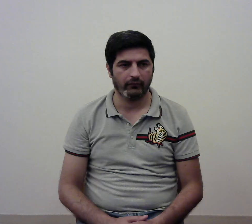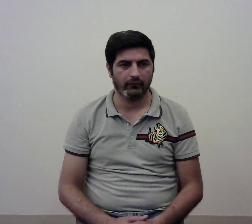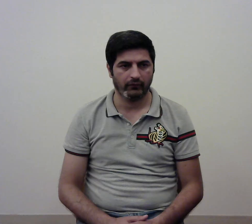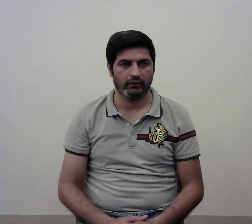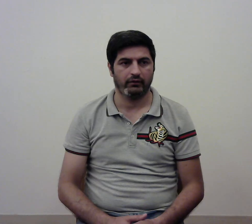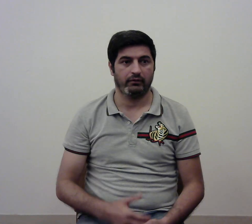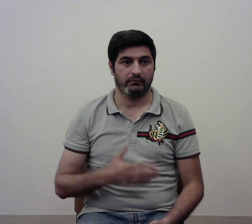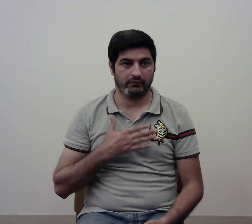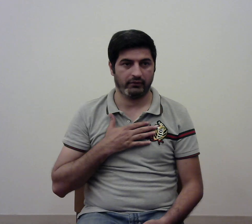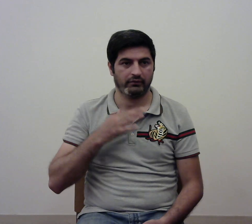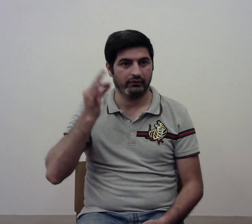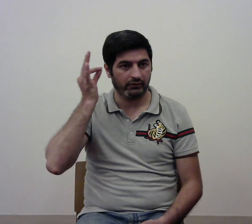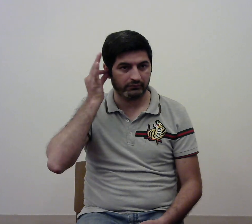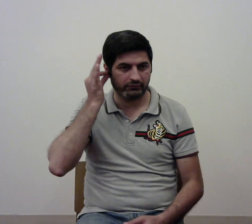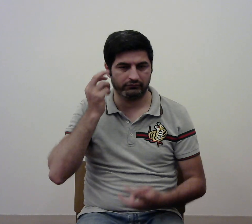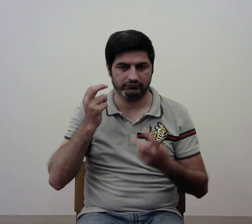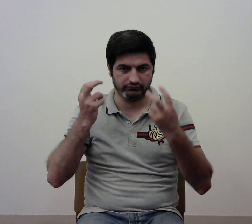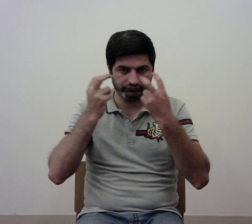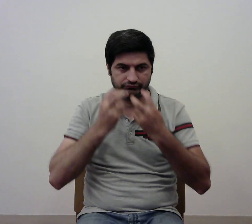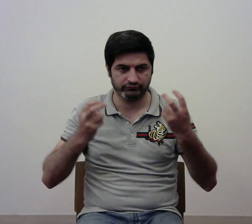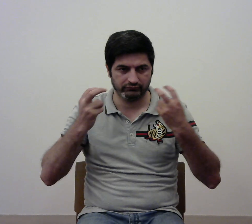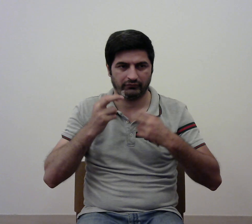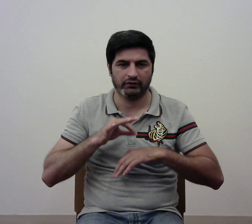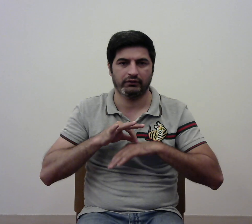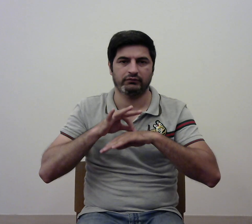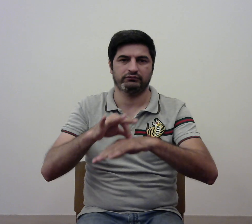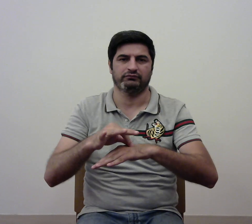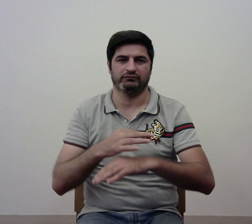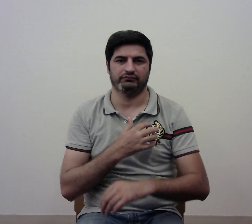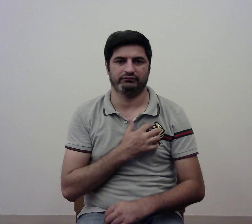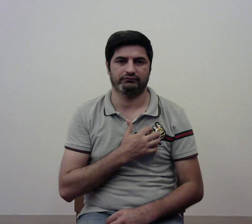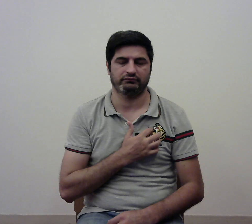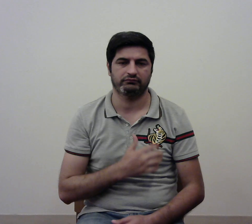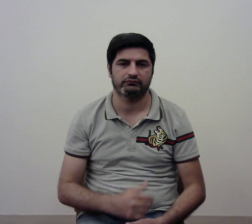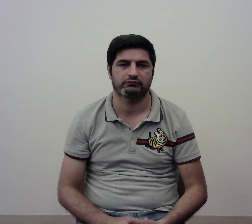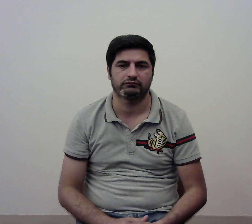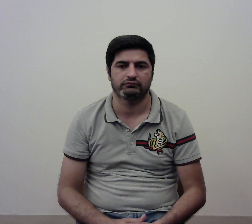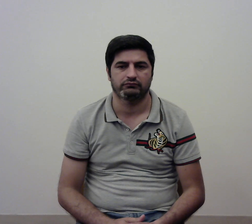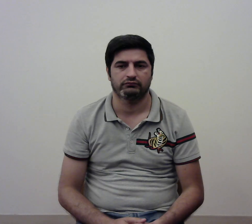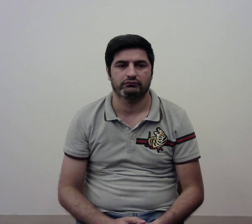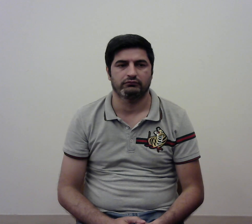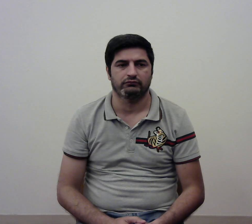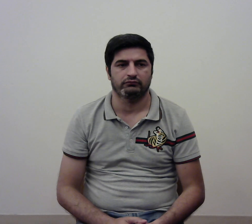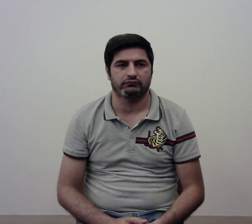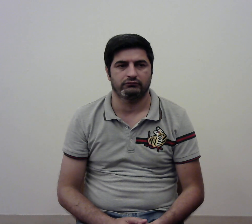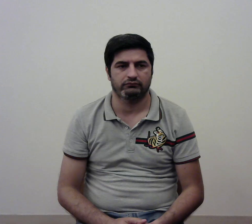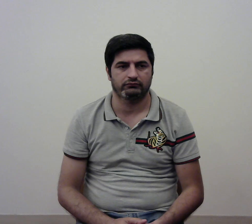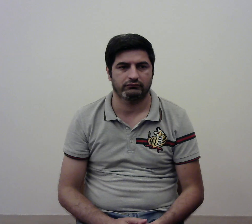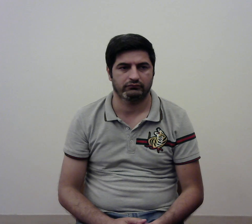Mən həkim müayinəsindən keçmək istəyirəm